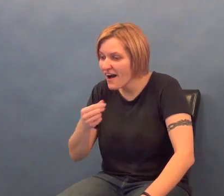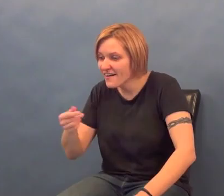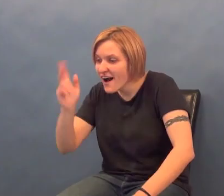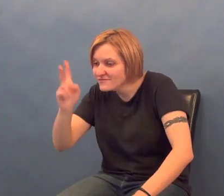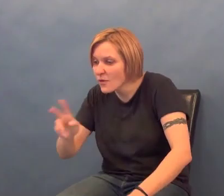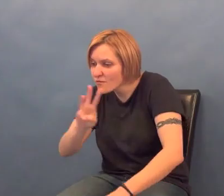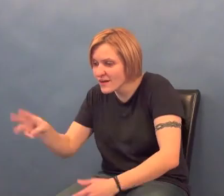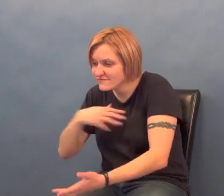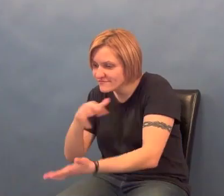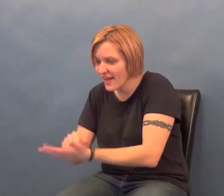Każdy weekend mam zajęty.